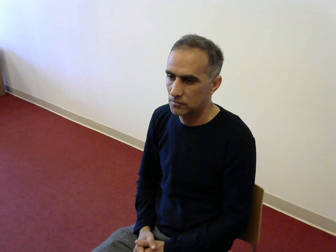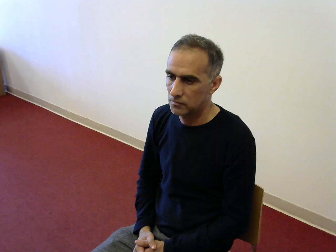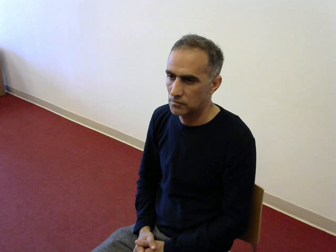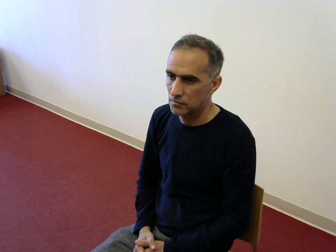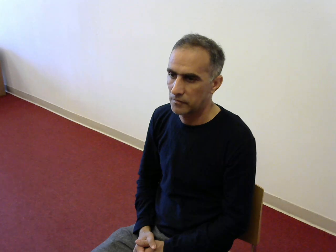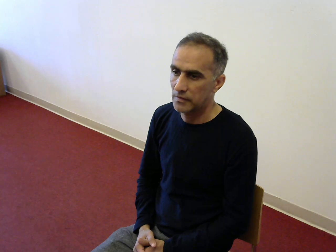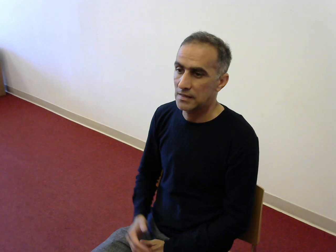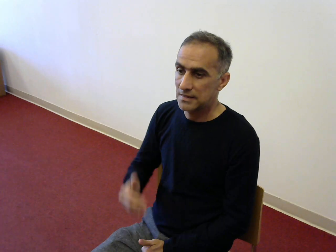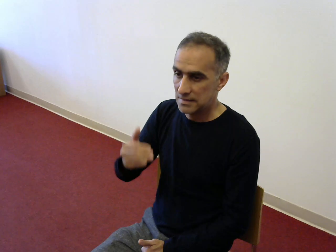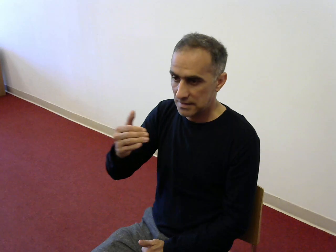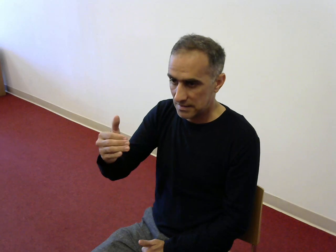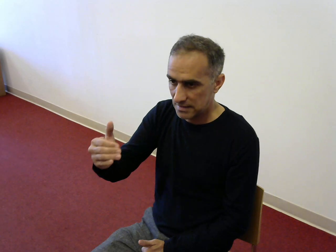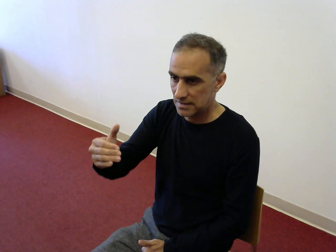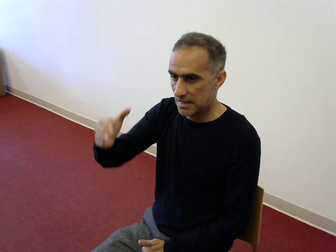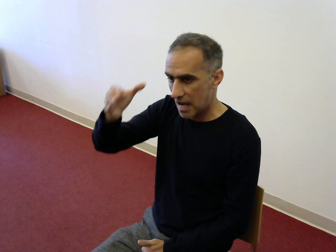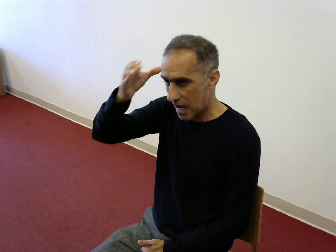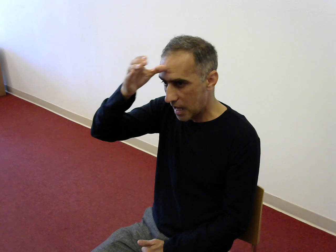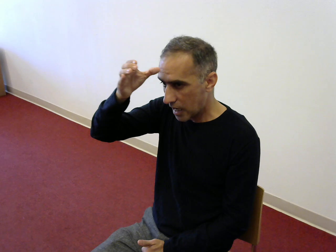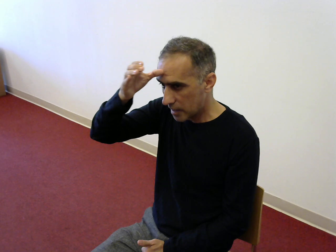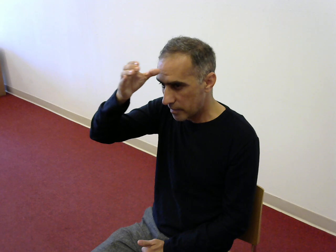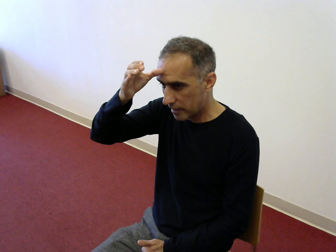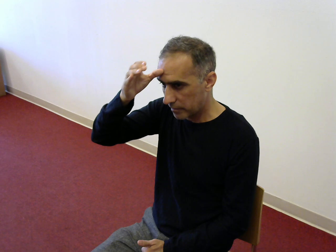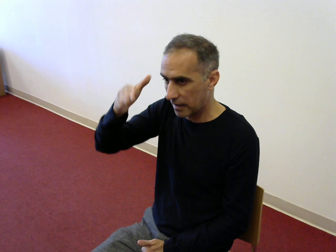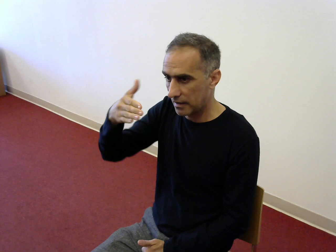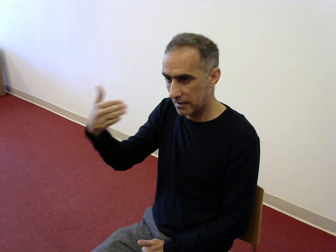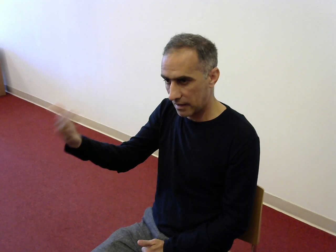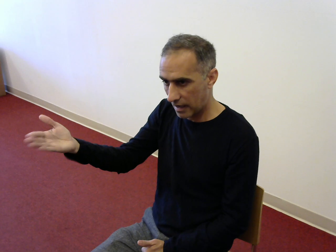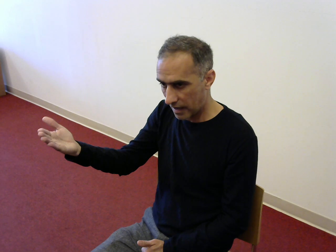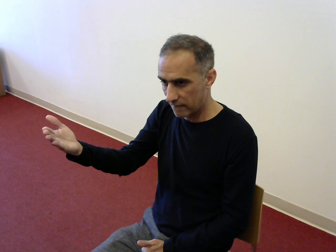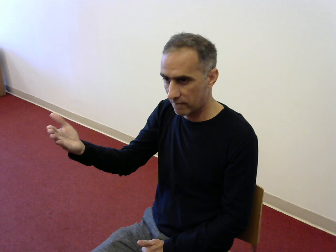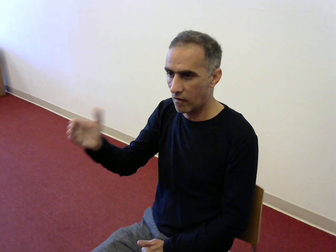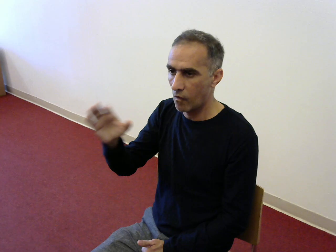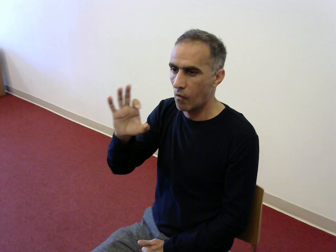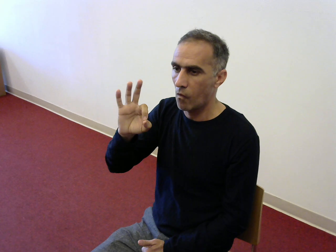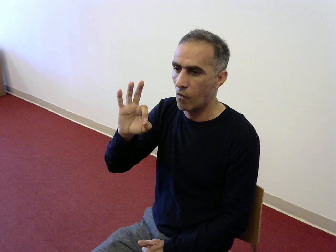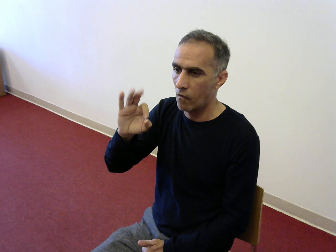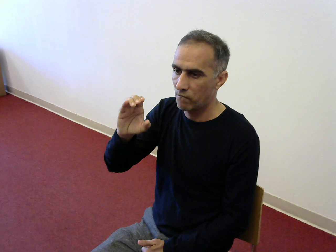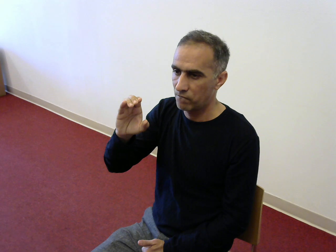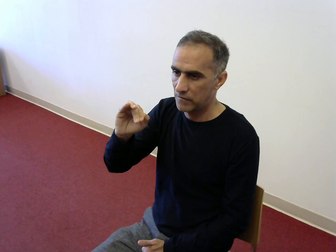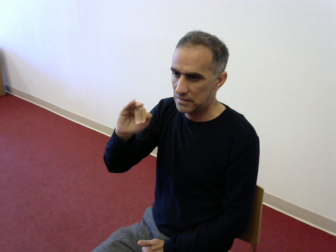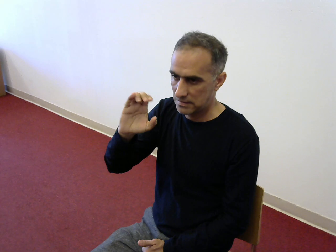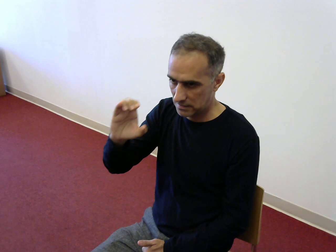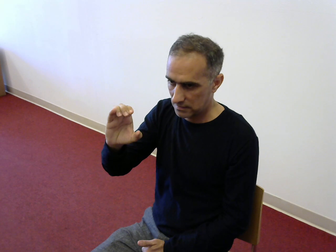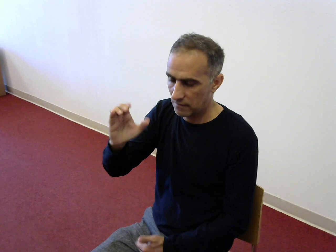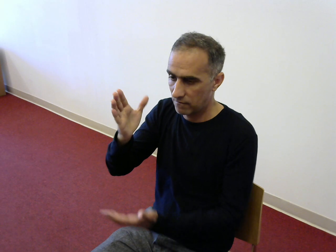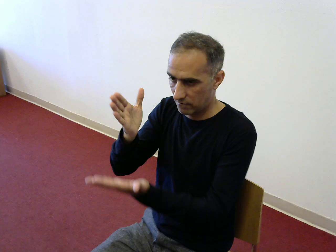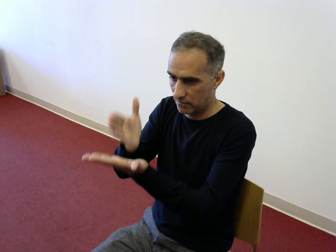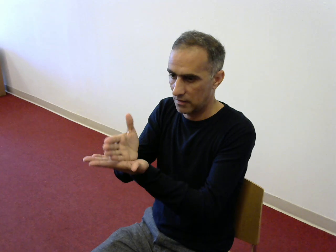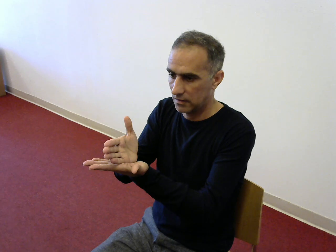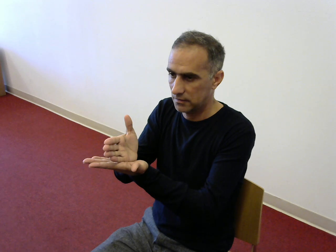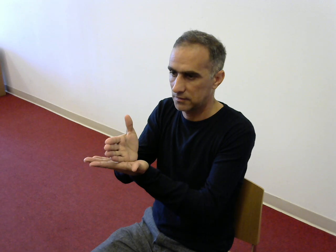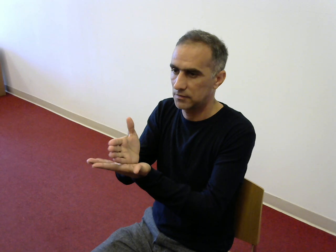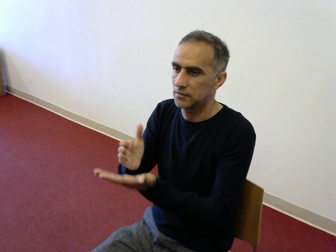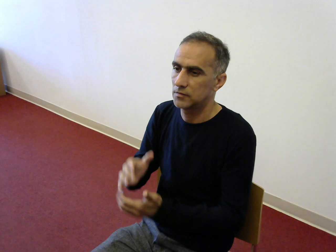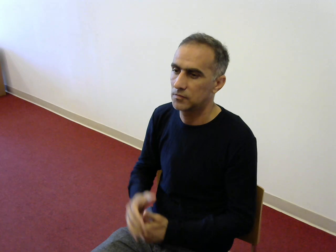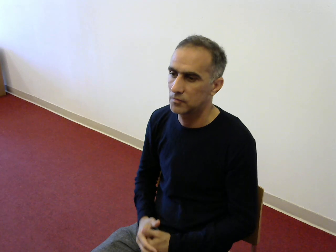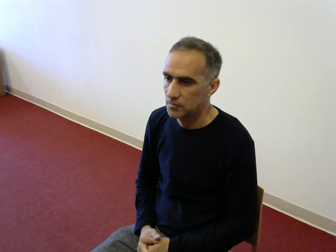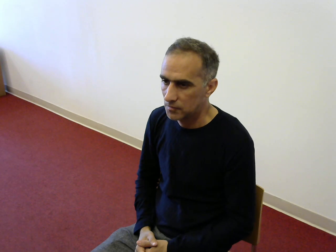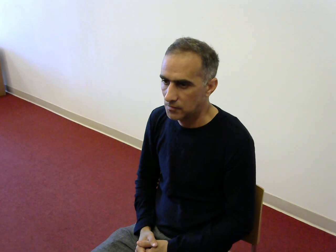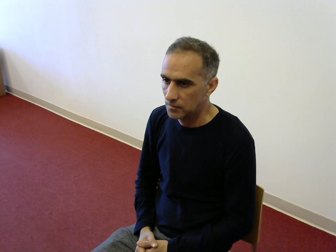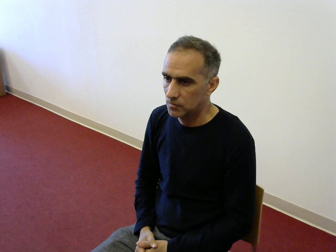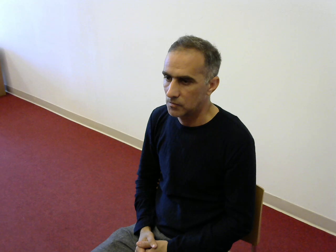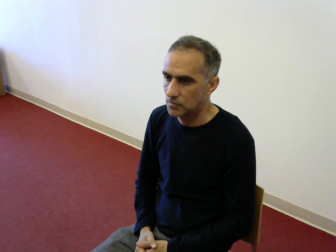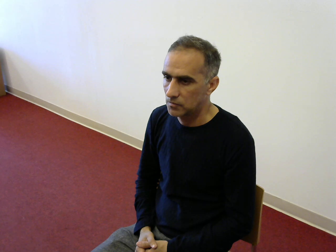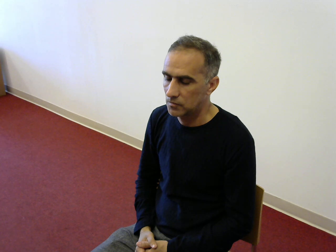Sizin Elmlər Akademiyası tərəfdə ofisiniz varmı?